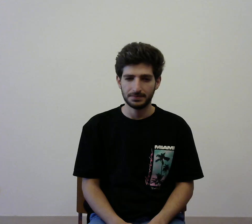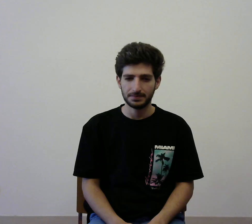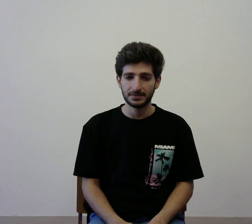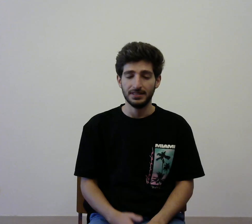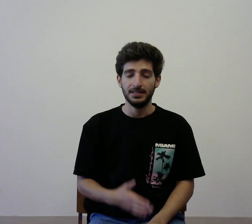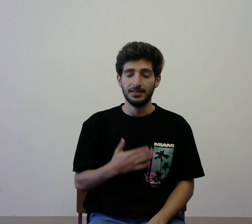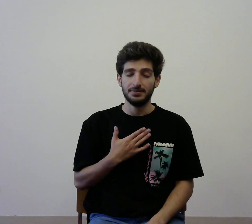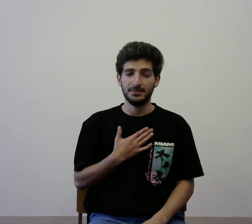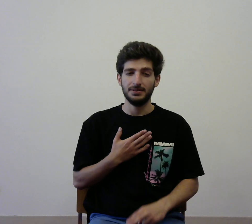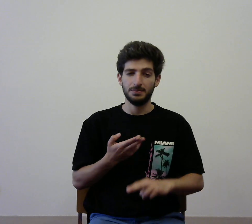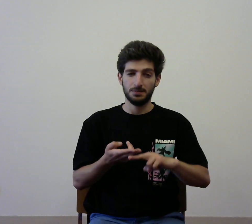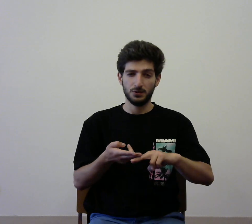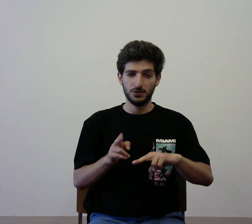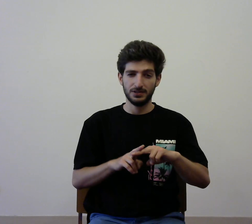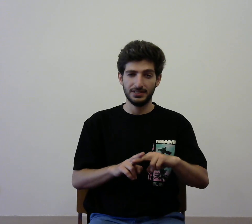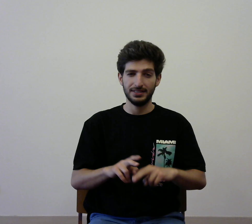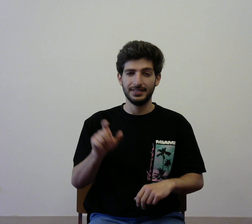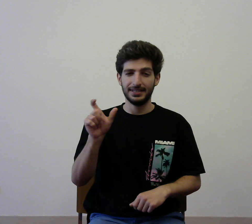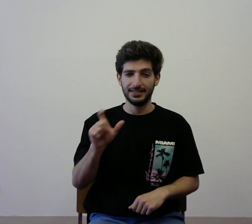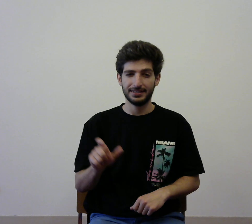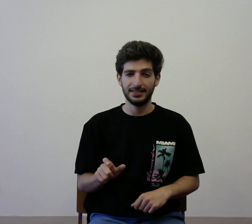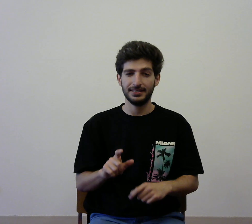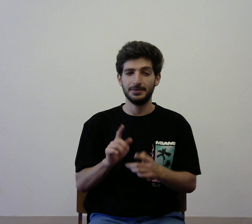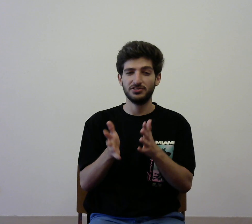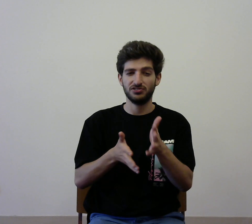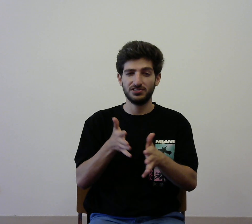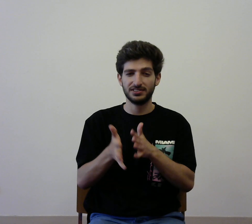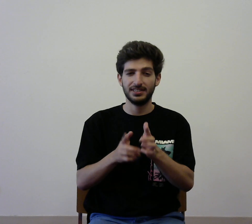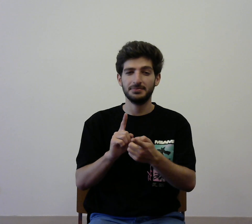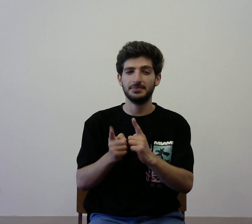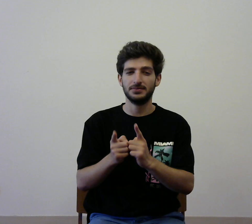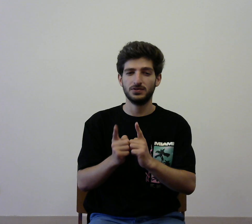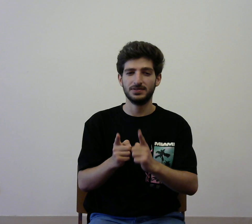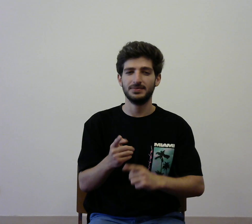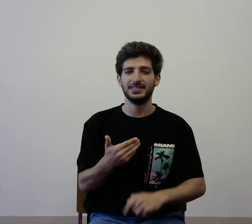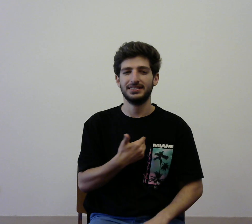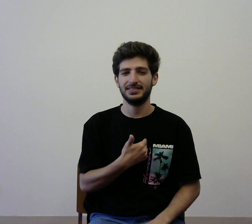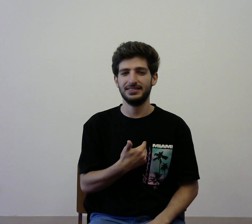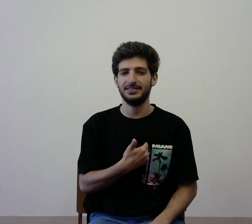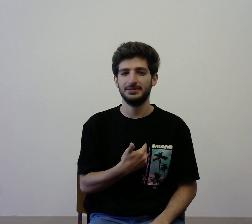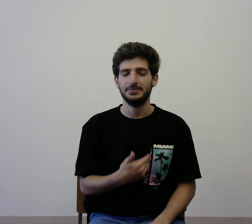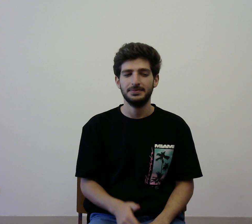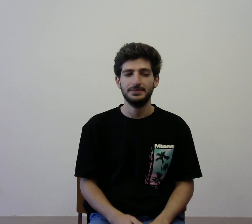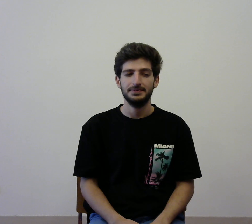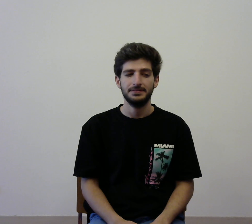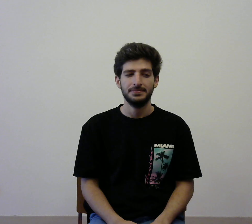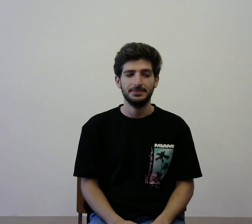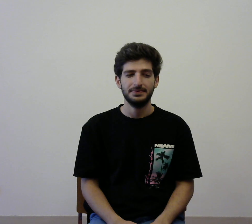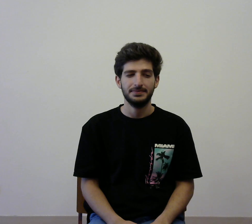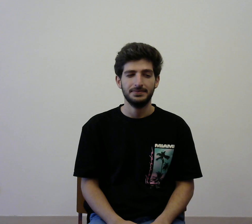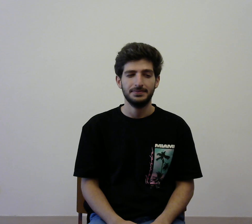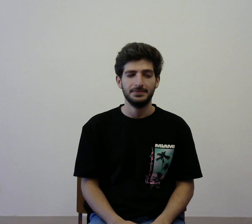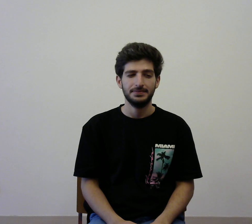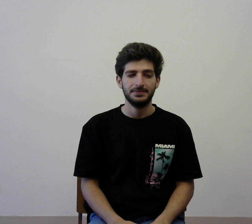Mən bu əsərin surdotərcüməsini istəyirəm